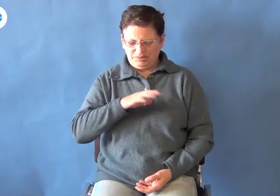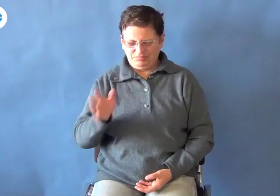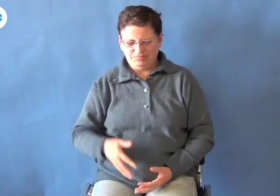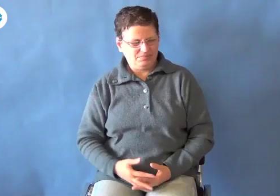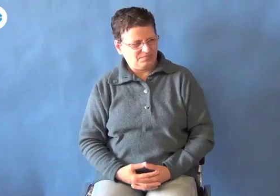Ja nie...